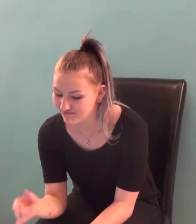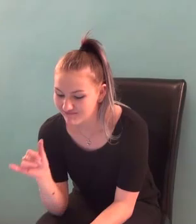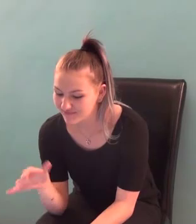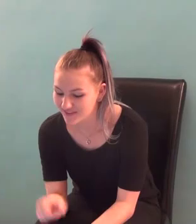Nie mogę.